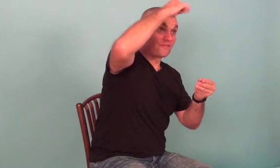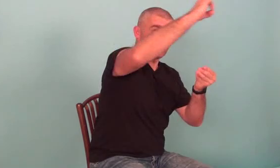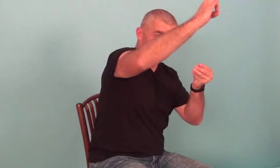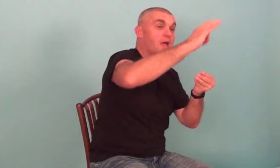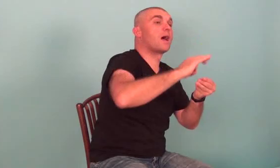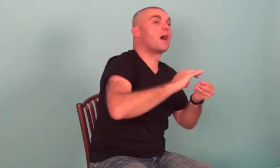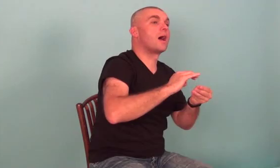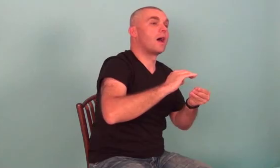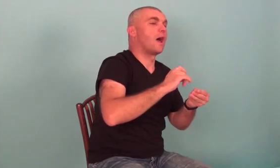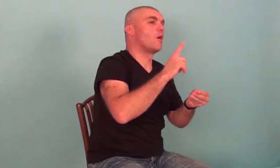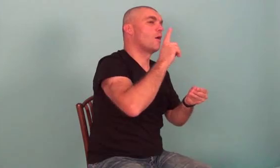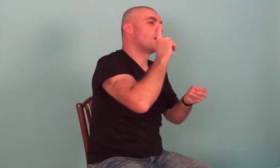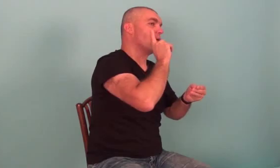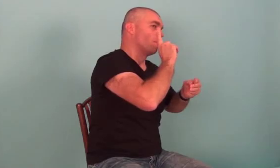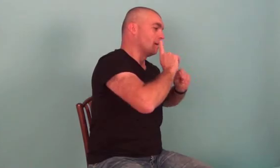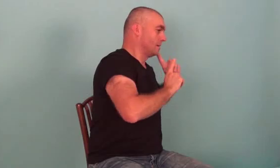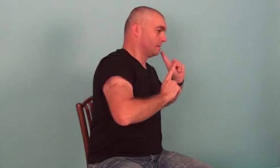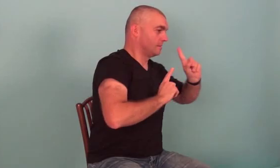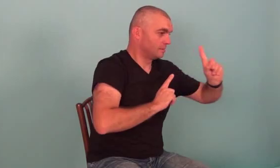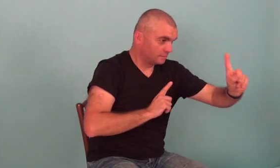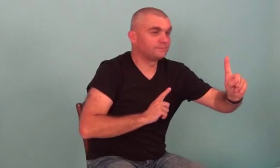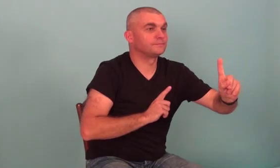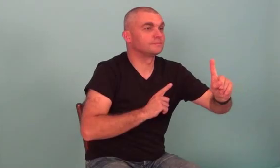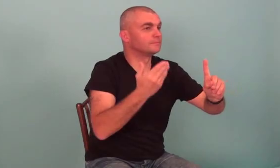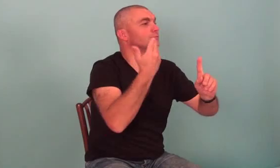Chłopiec podchodzi do nich i dziękuje im.